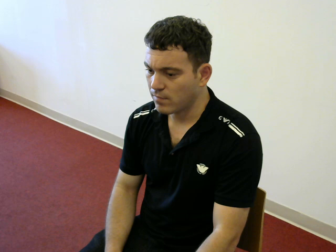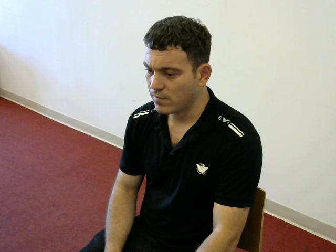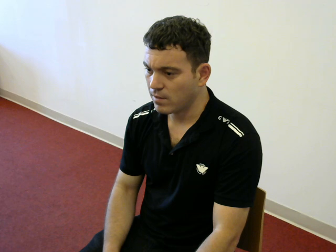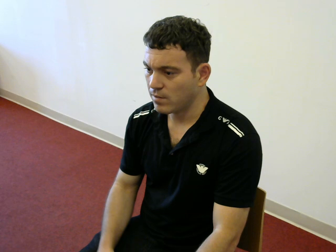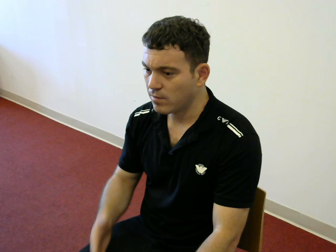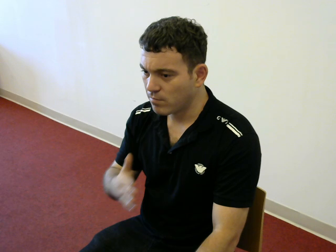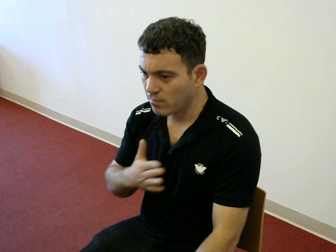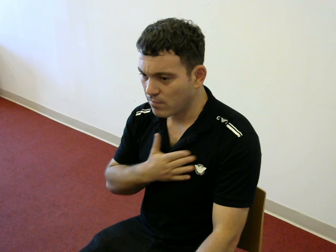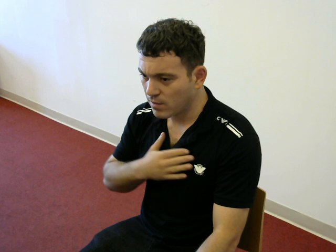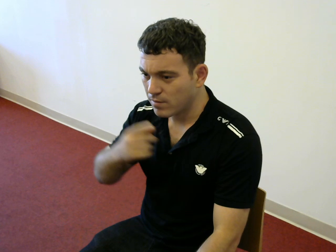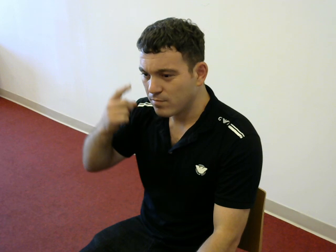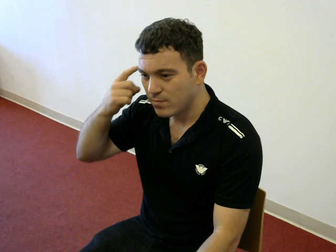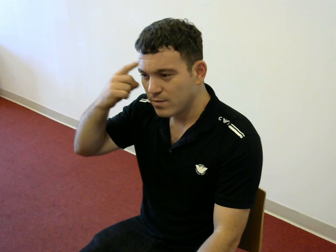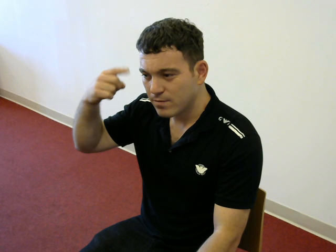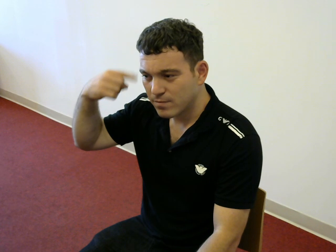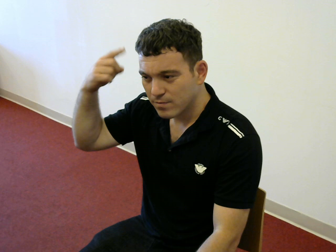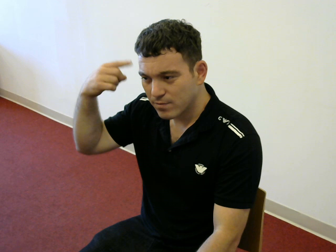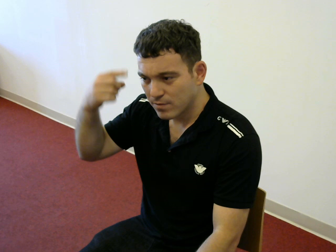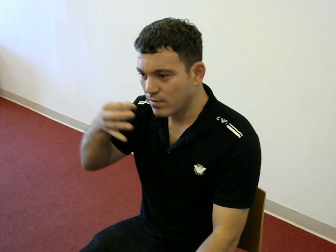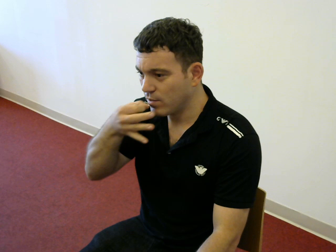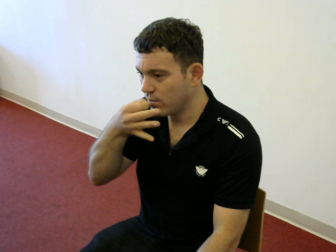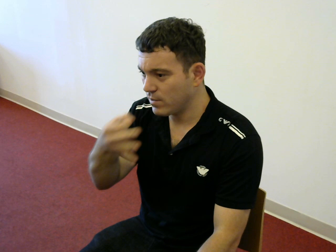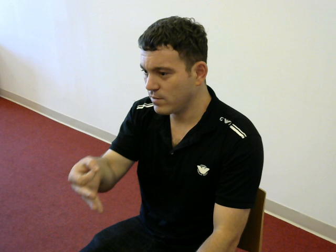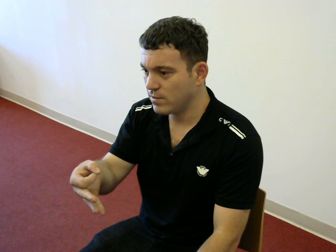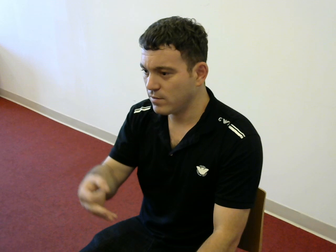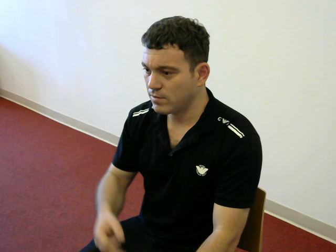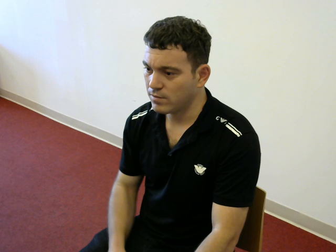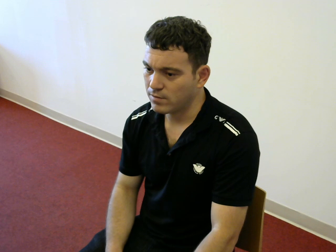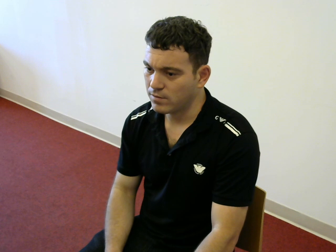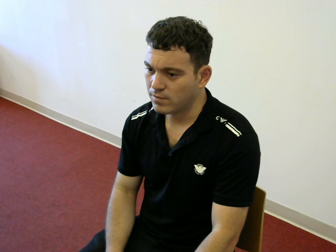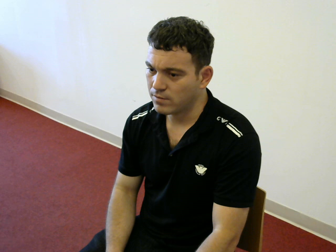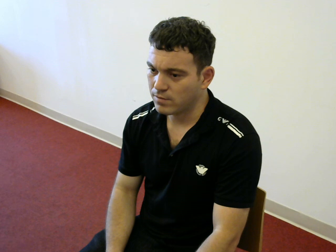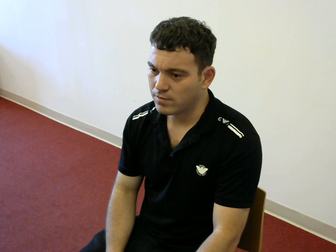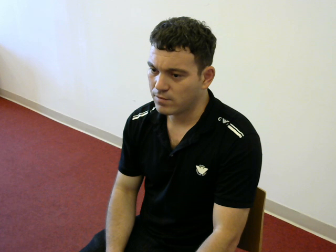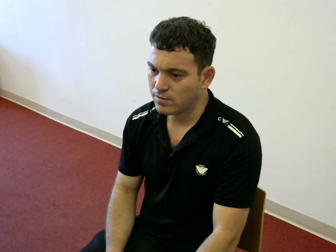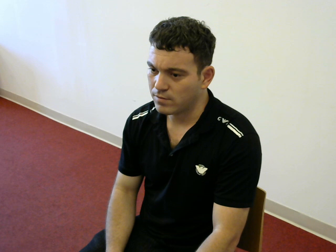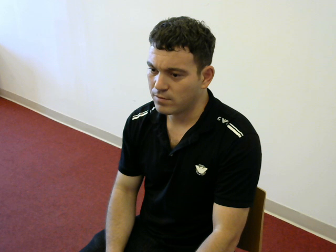Mən fikirləşim, deyərəm